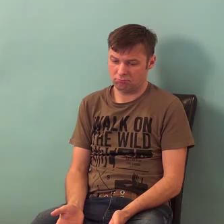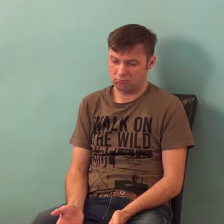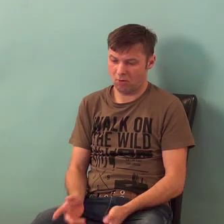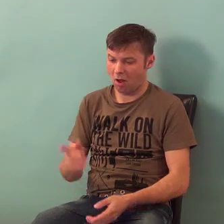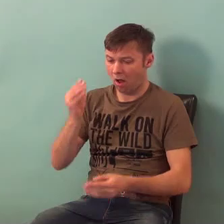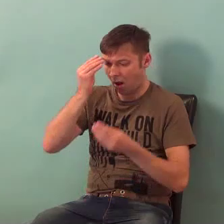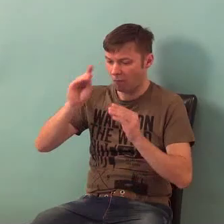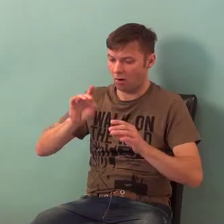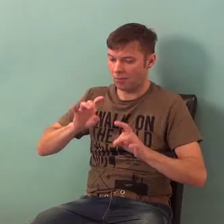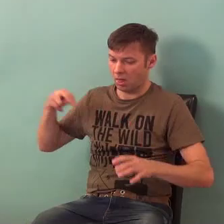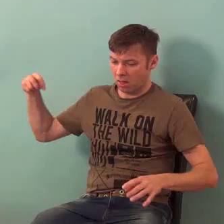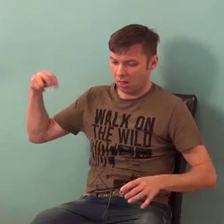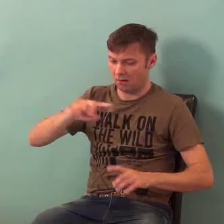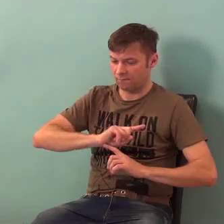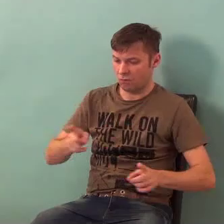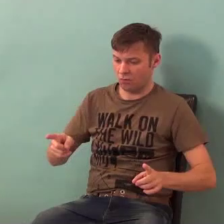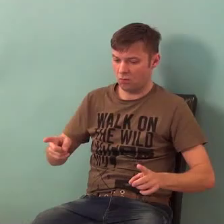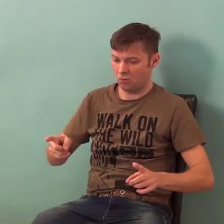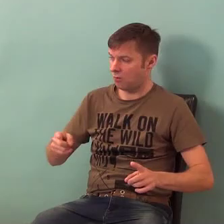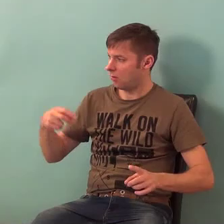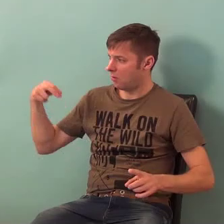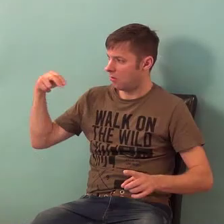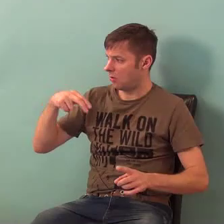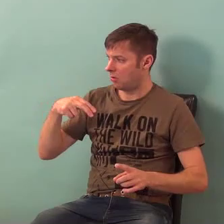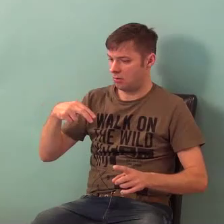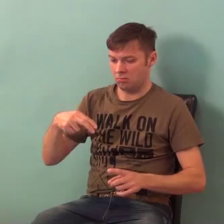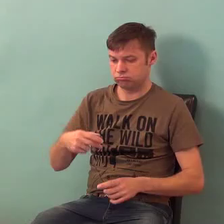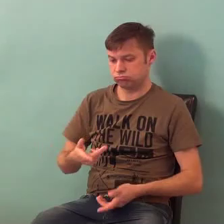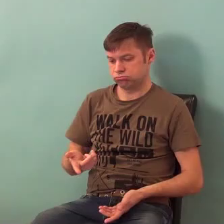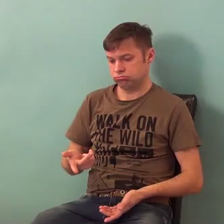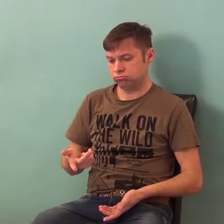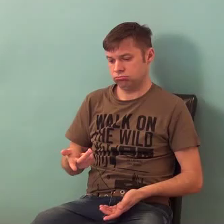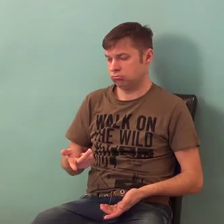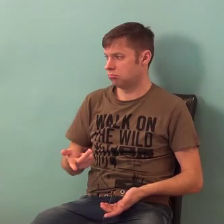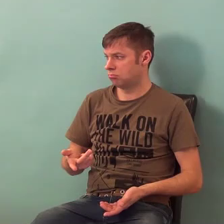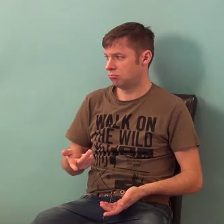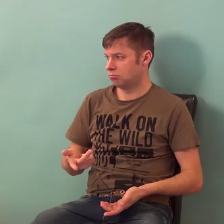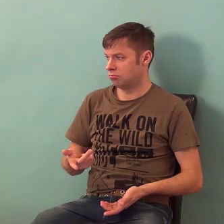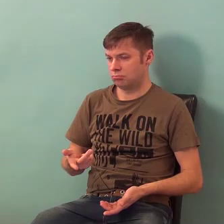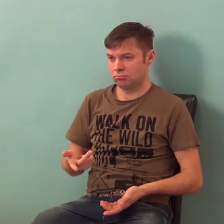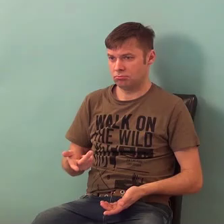Informuje, że wbiegać nie wolno.